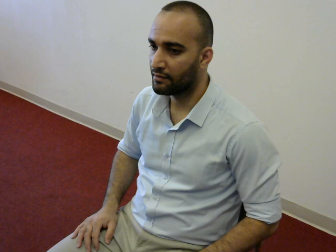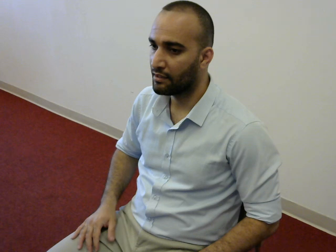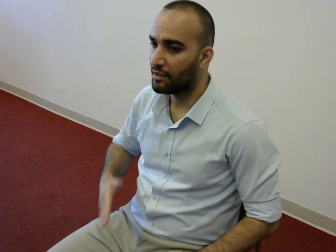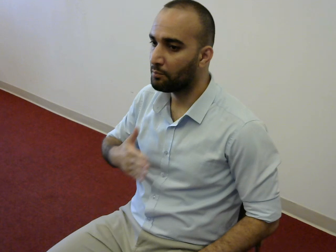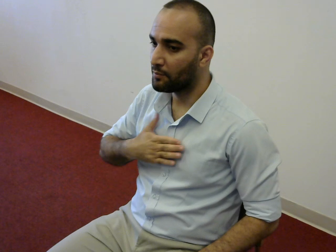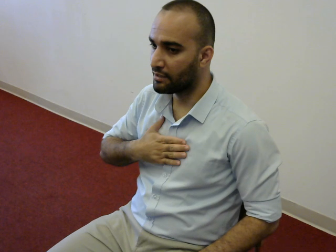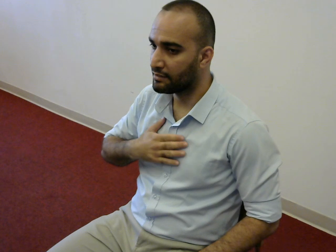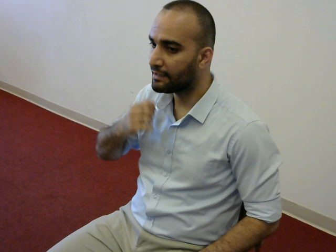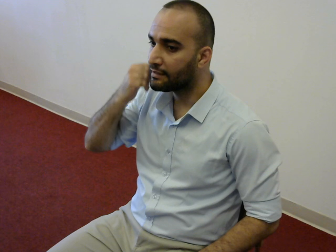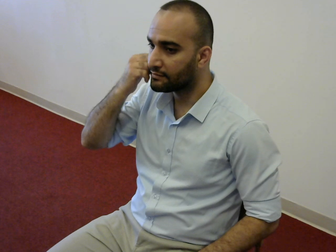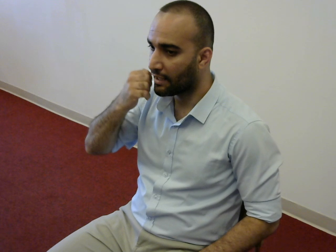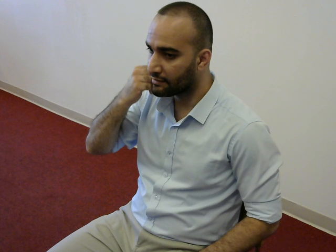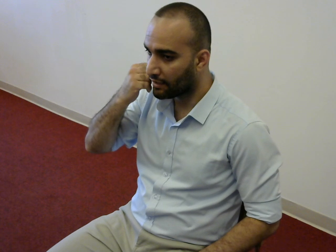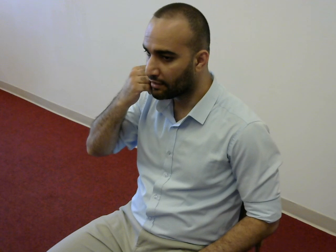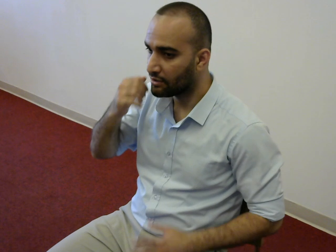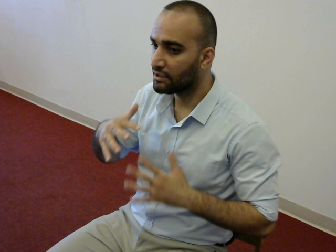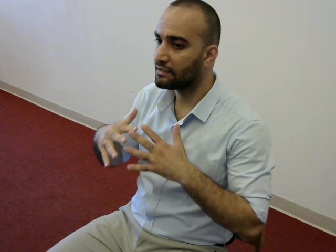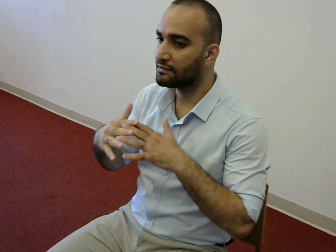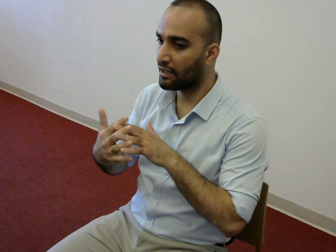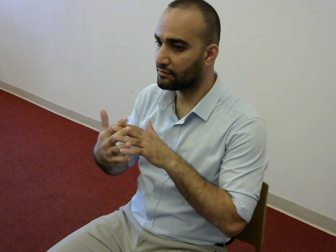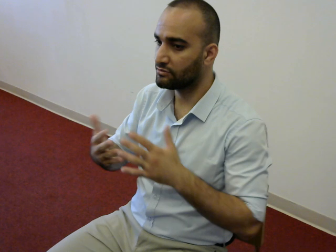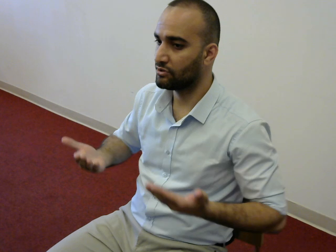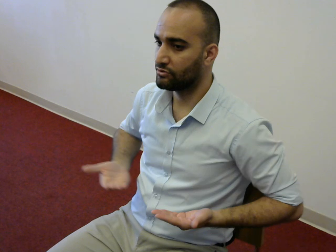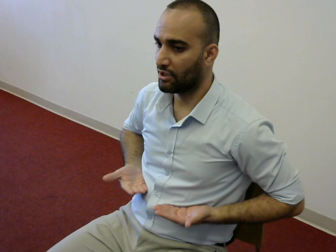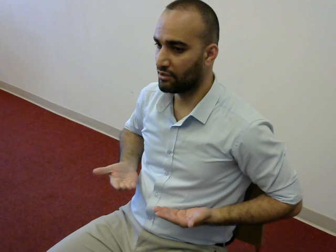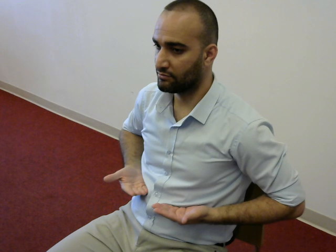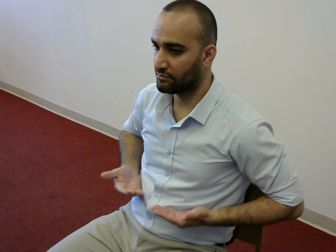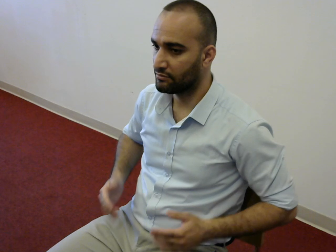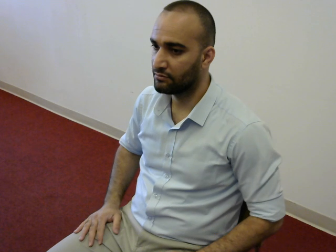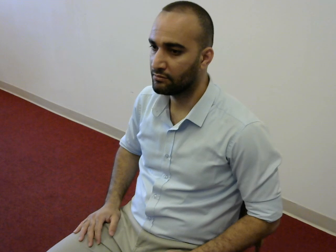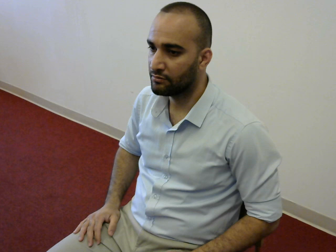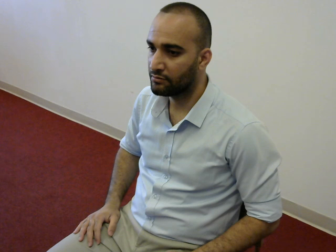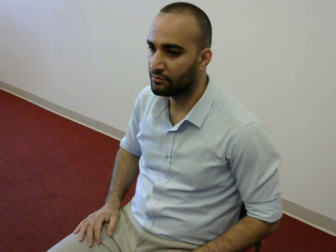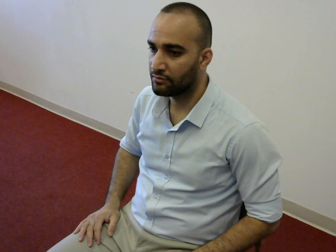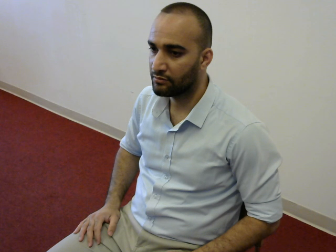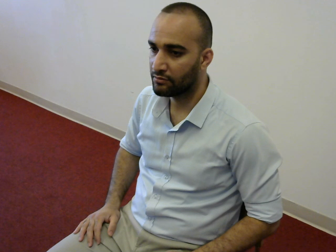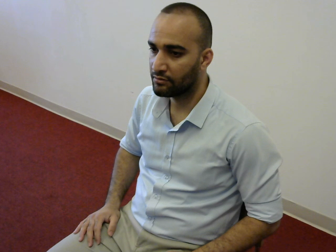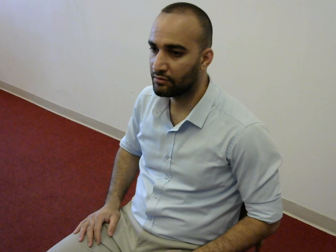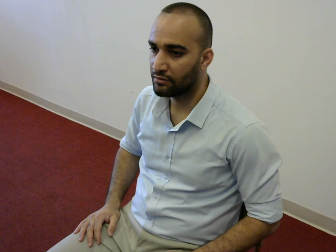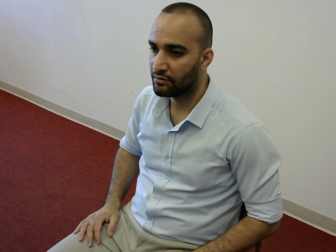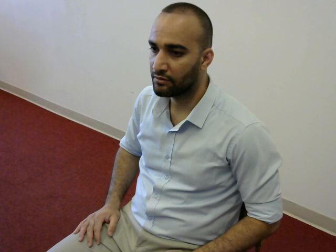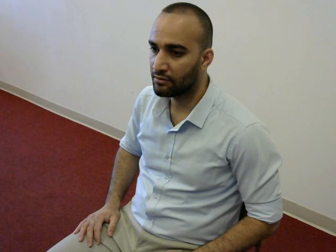Mənim nənəm kənddə yaşayır